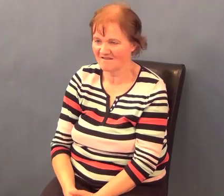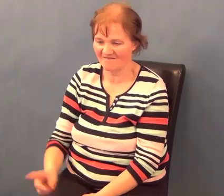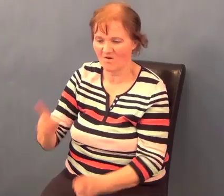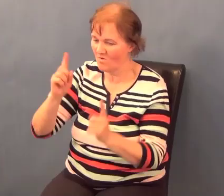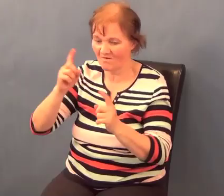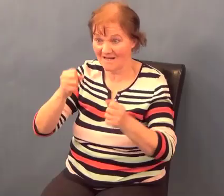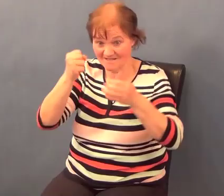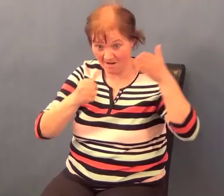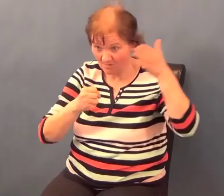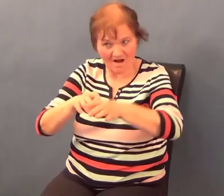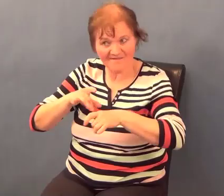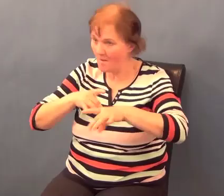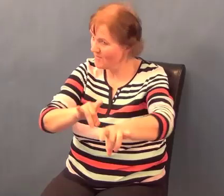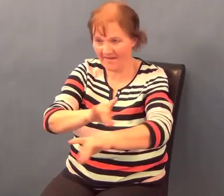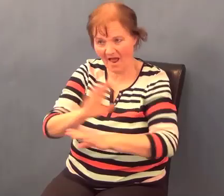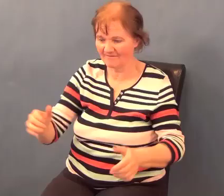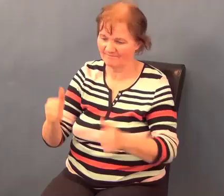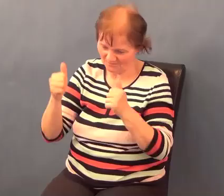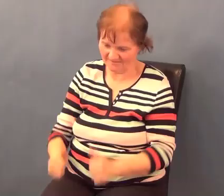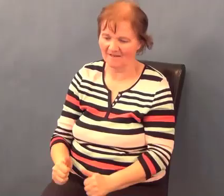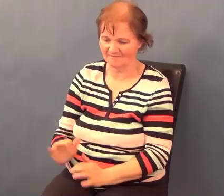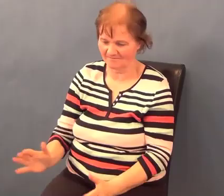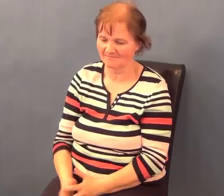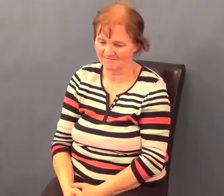Trzeba uważać, jak samochód jedzie to nie wolno wbiegać na jezdnię, trzeba stać.